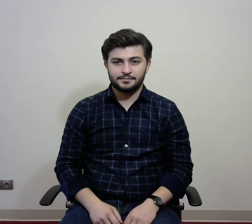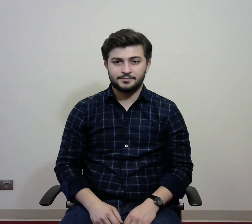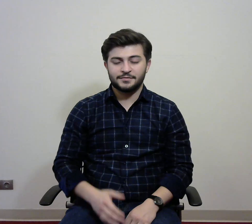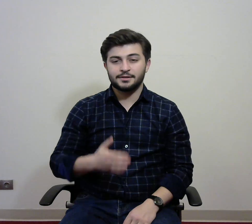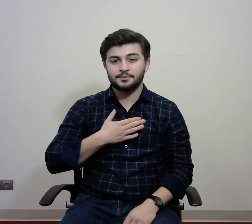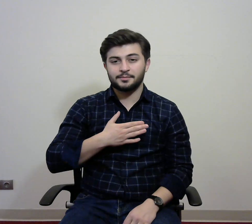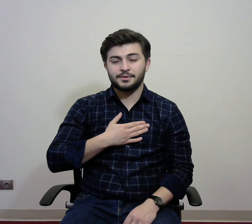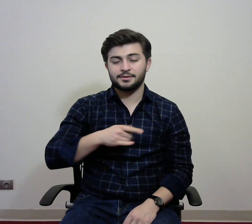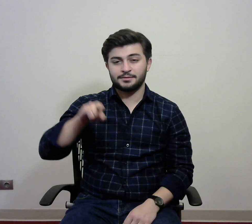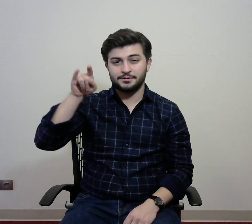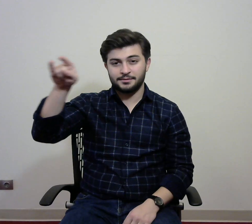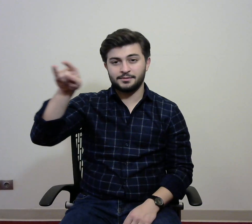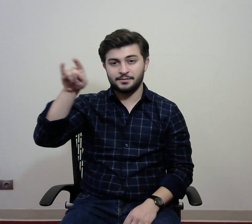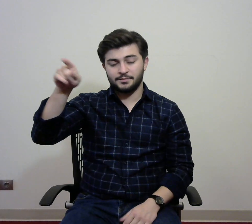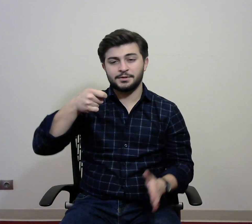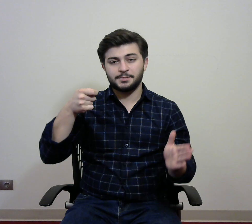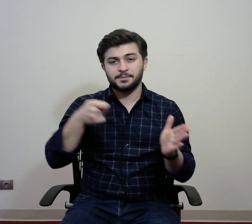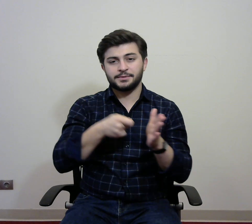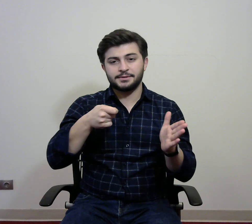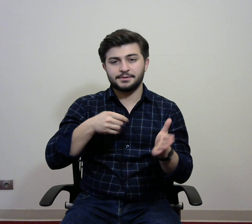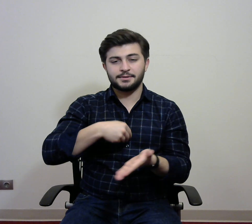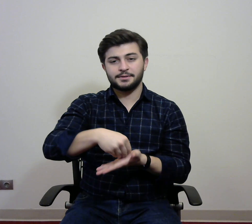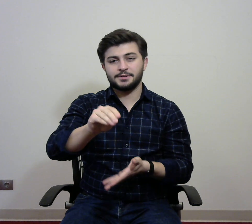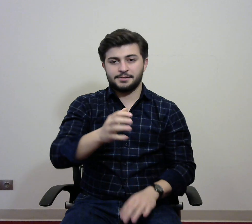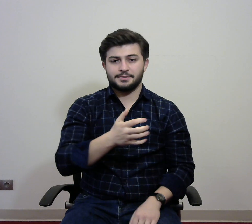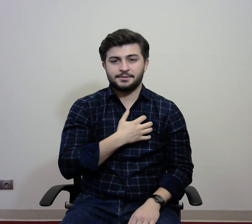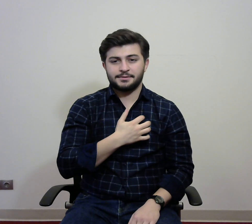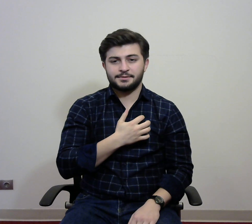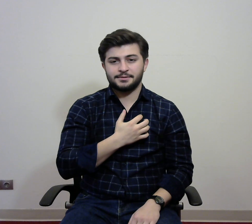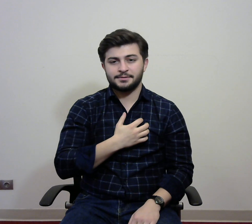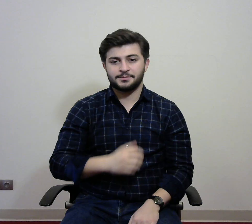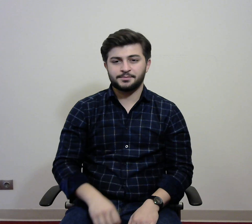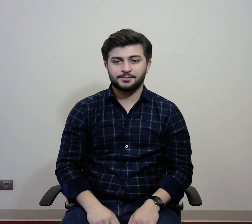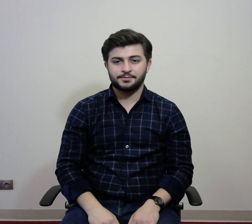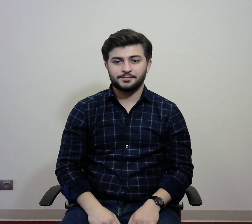Mən təyyarə bileti almaq istəyirəm